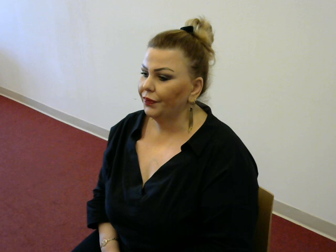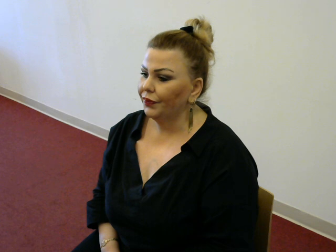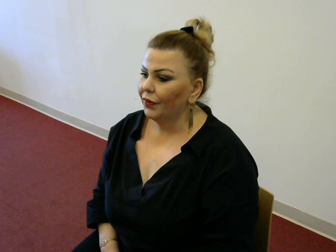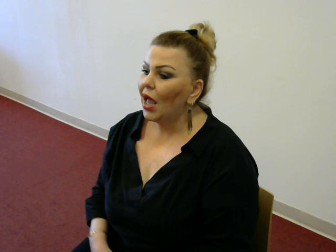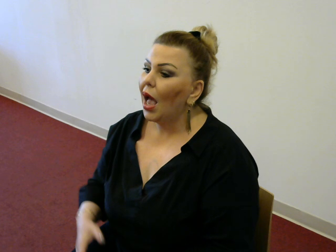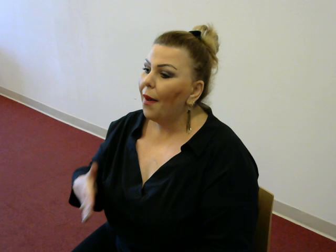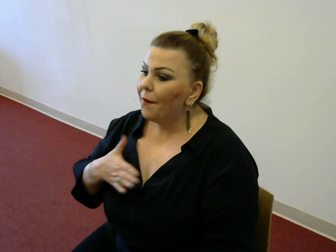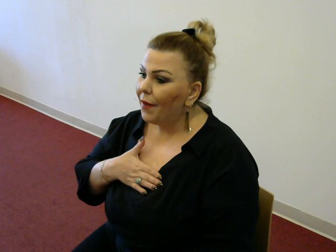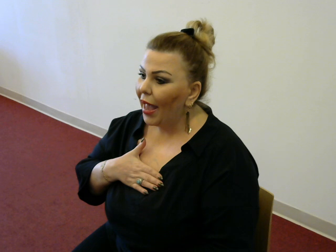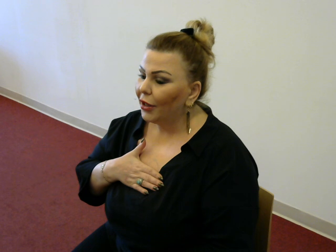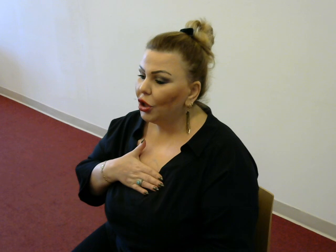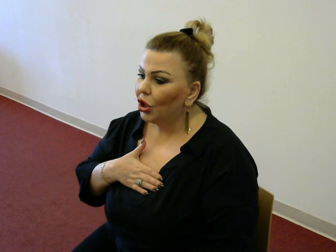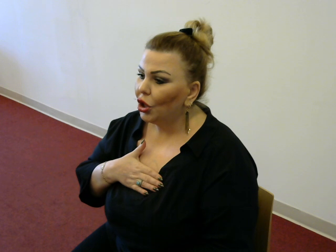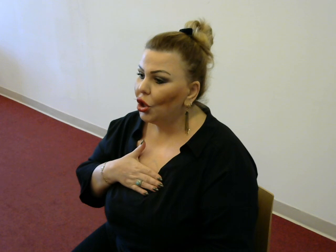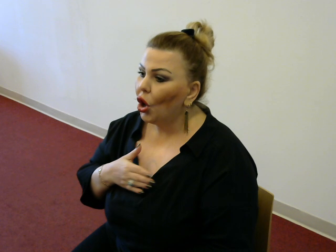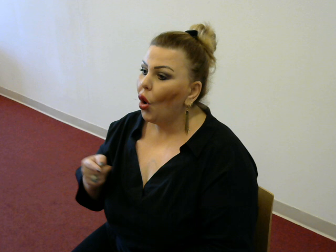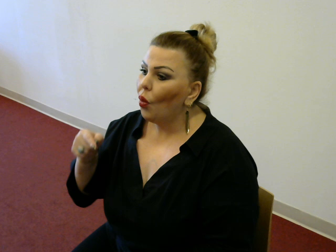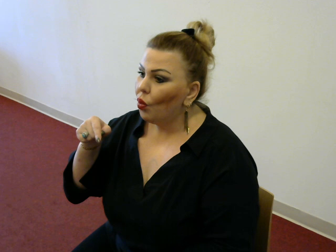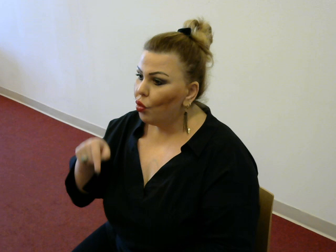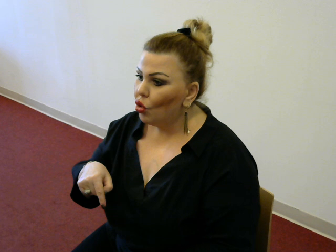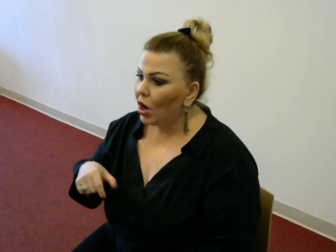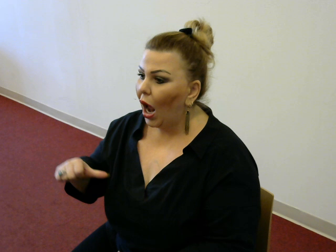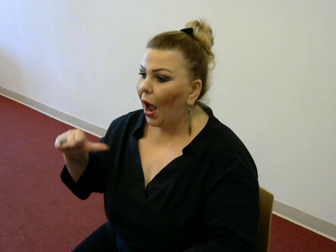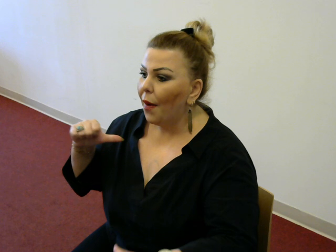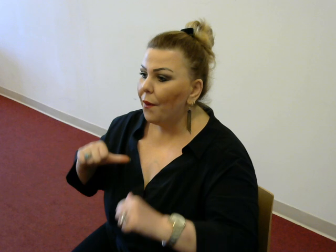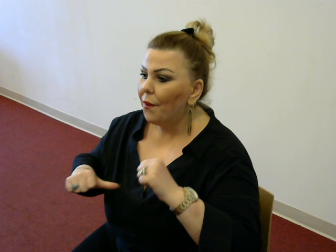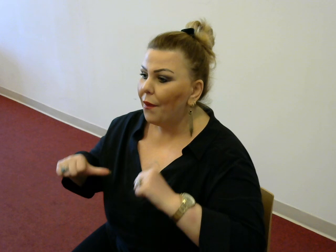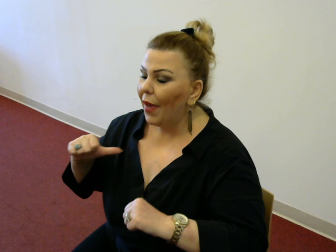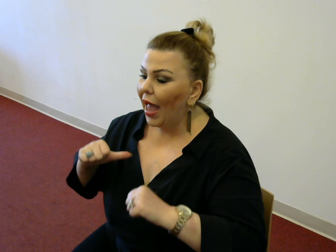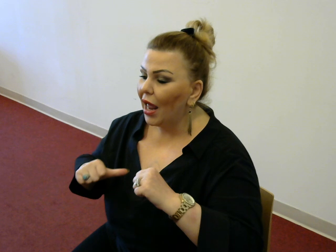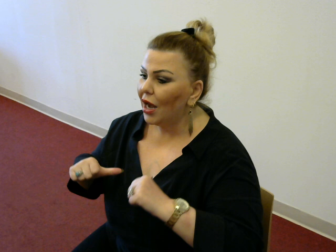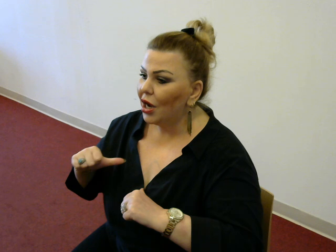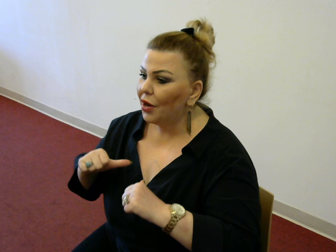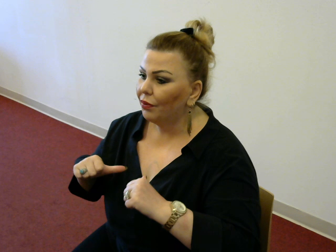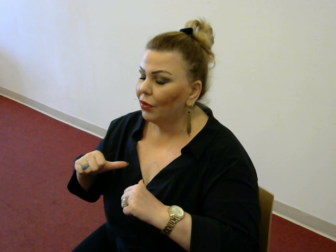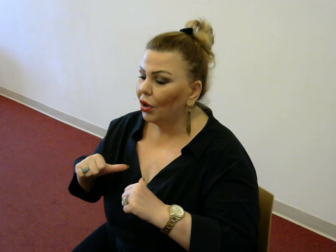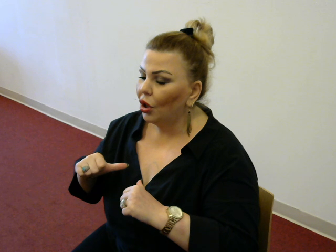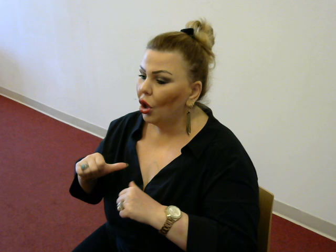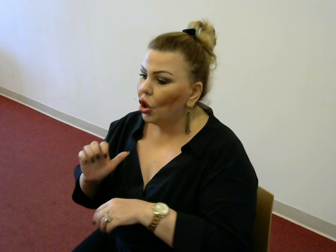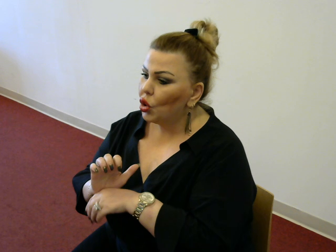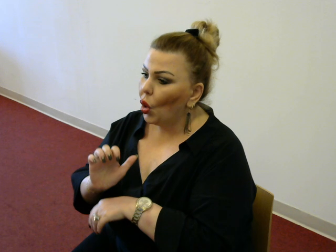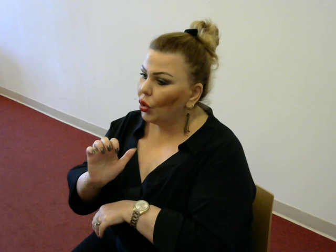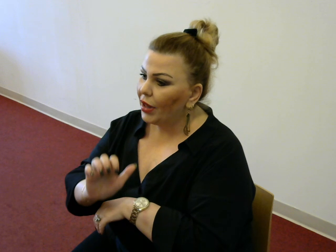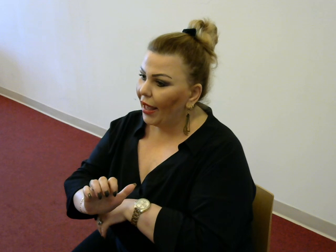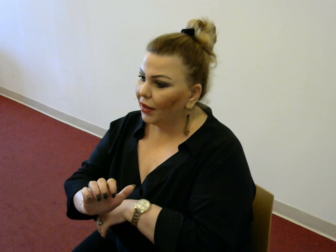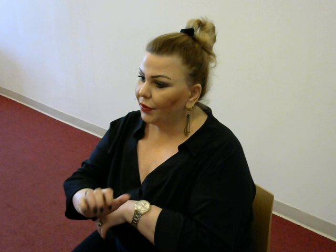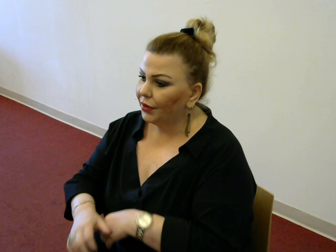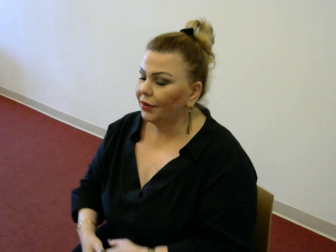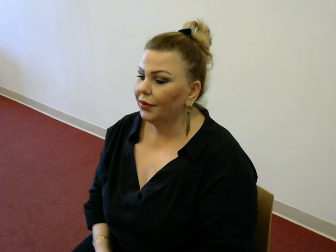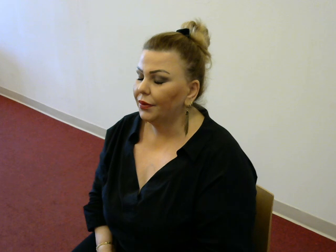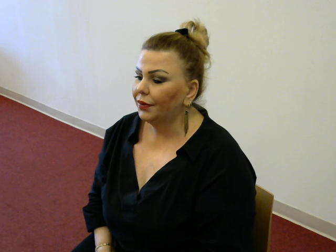Məni bura müəllim göndərib